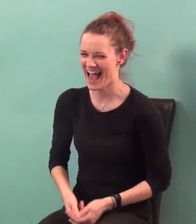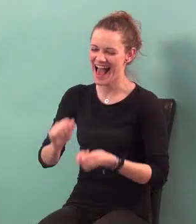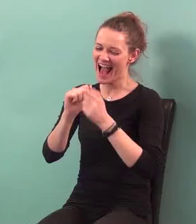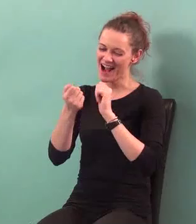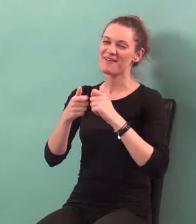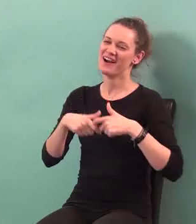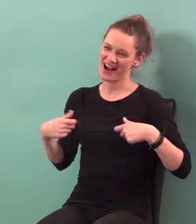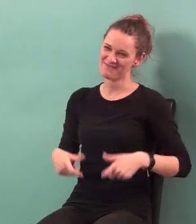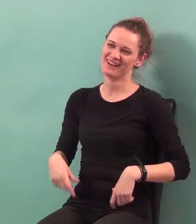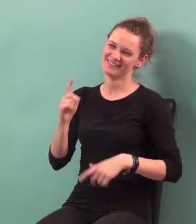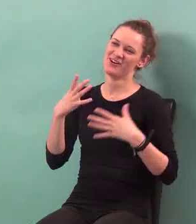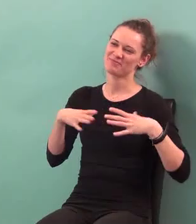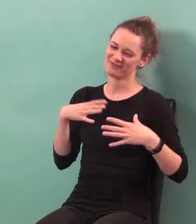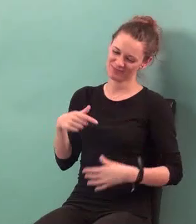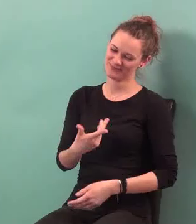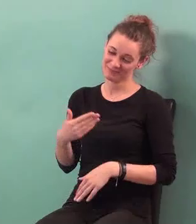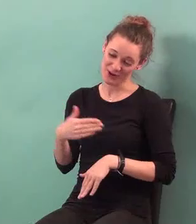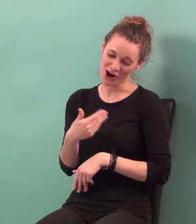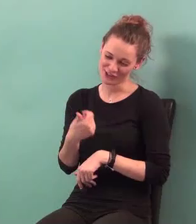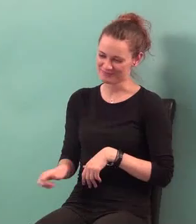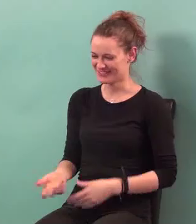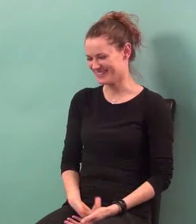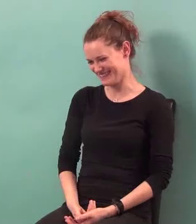Albo może być tak, że jest zakaz chodzenia w kostiumie, trzeba się wtedy ubrać.